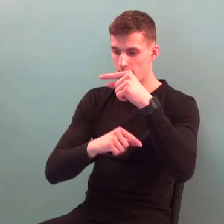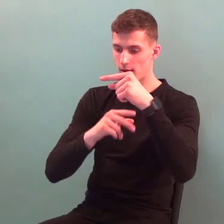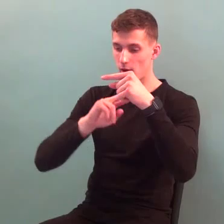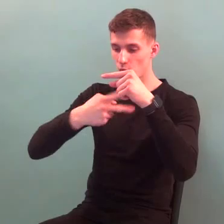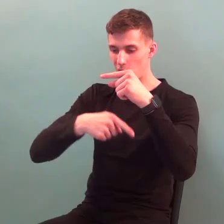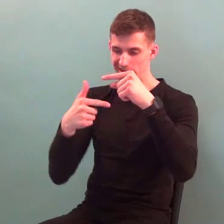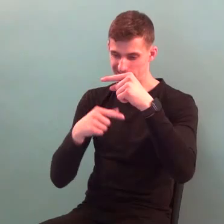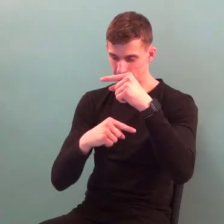Później obowiązki.